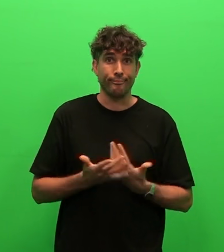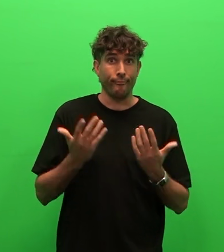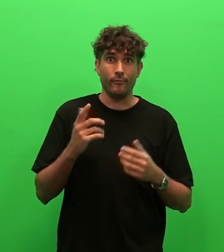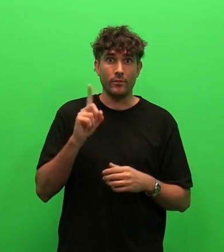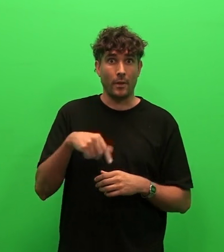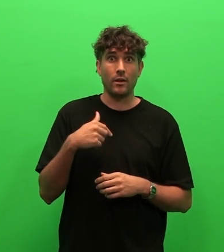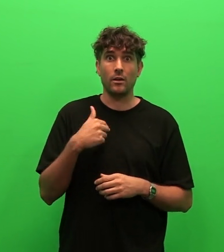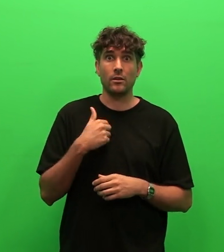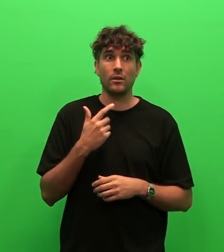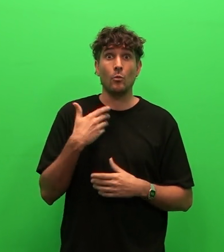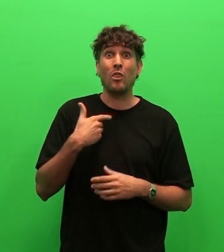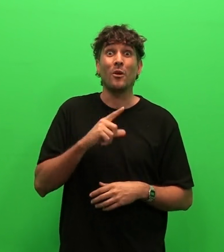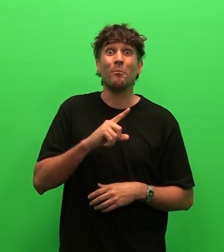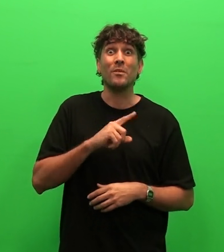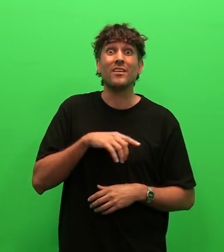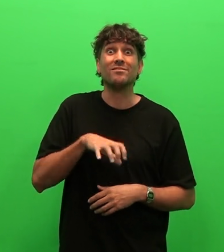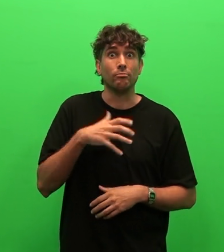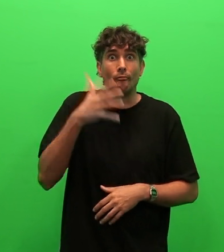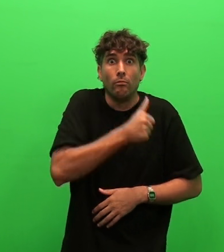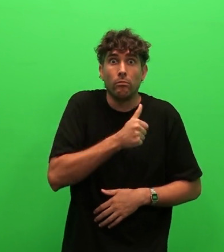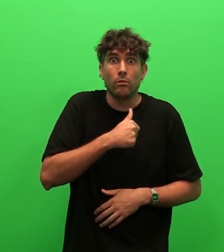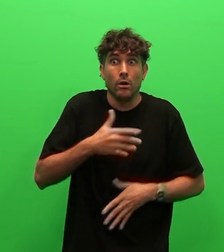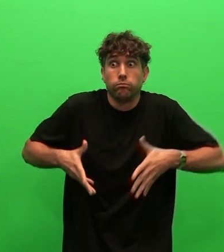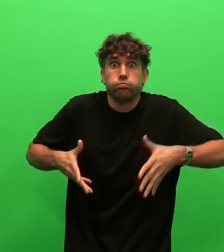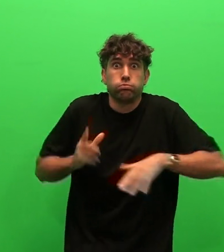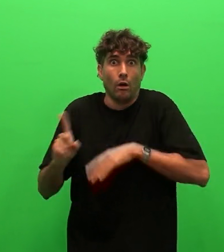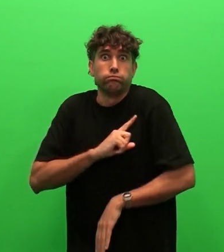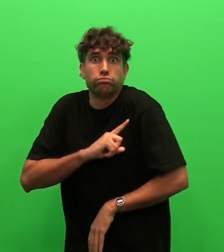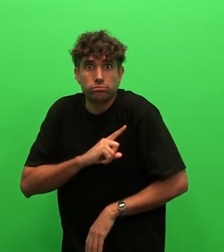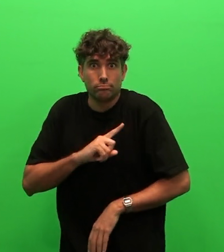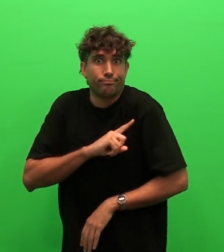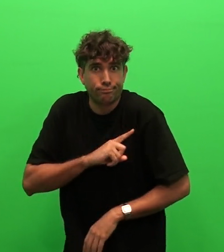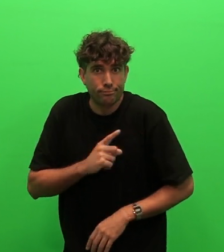També em passa que quan tinc pipí no em puc aguantar, he d'anar corrent a fer pipí sovint.